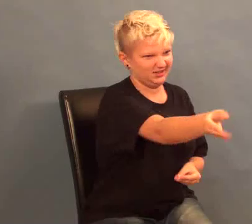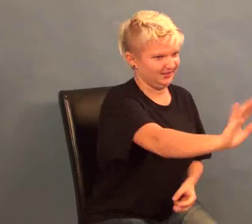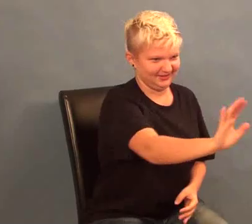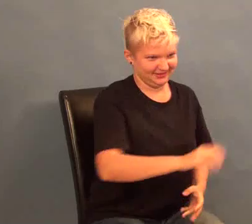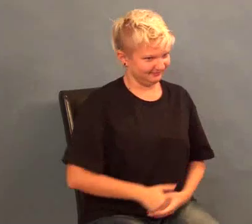Nie, nie.